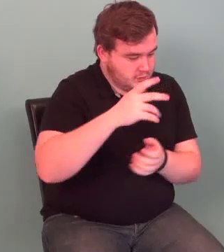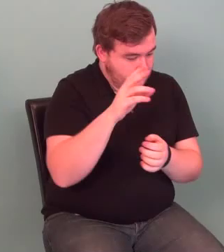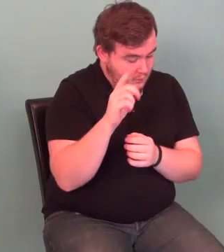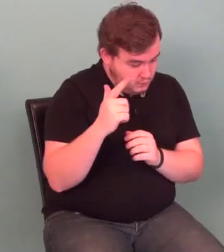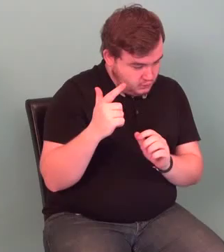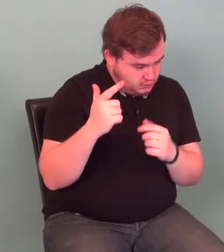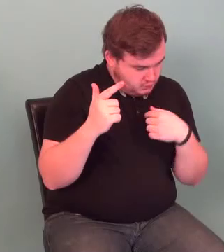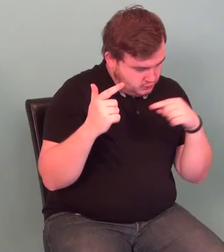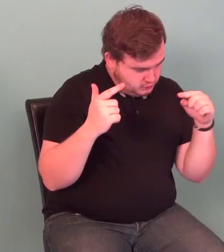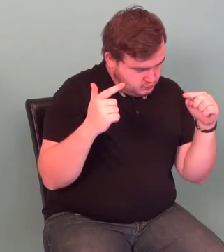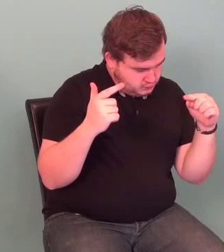Drugiego...